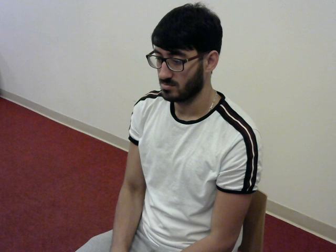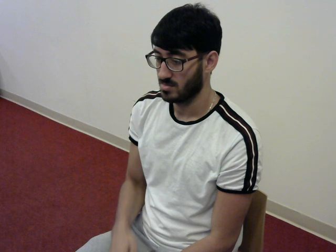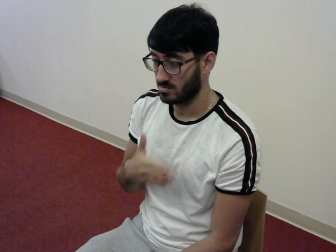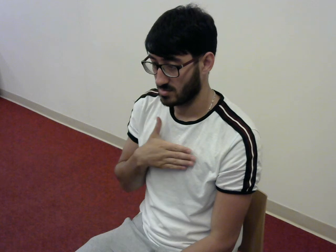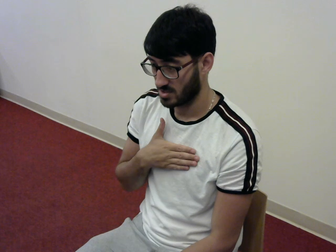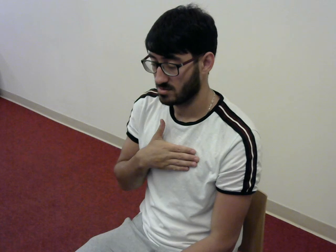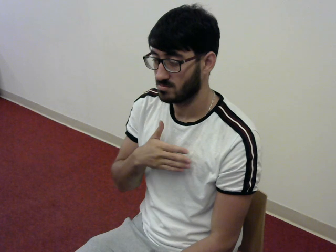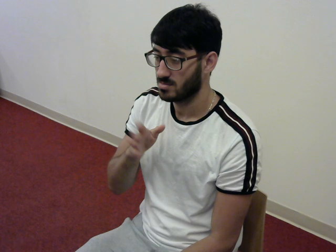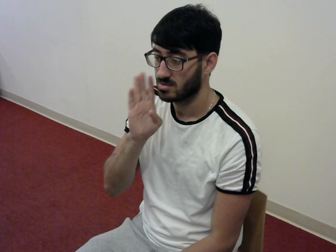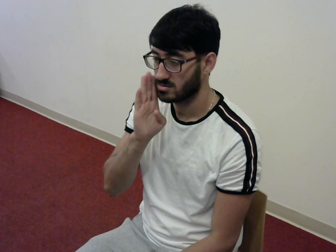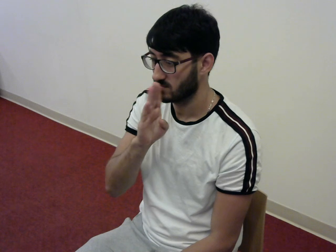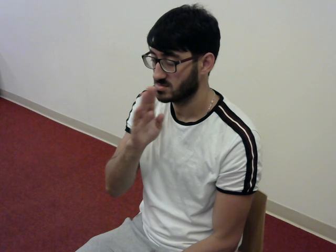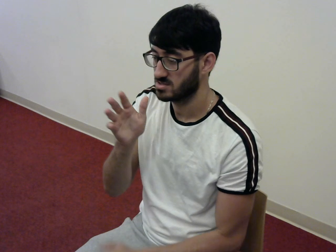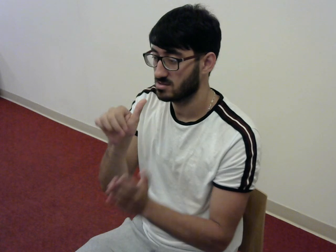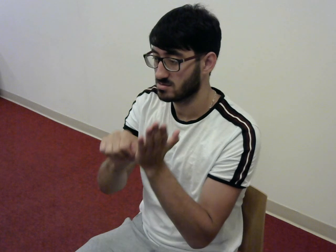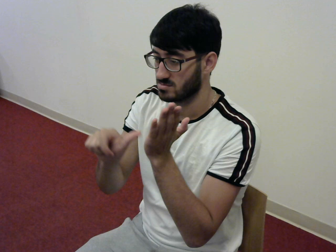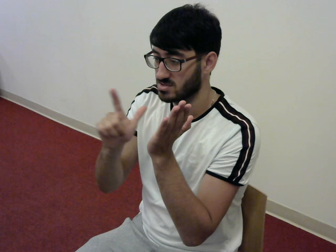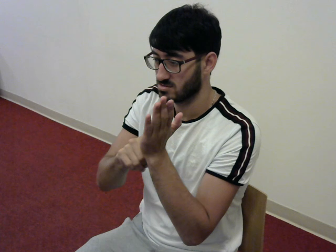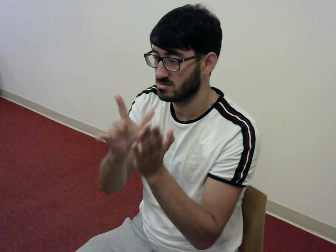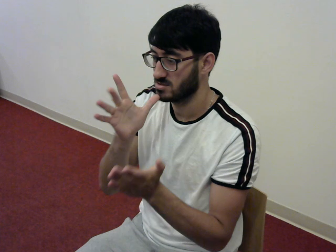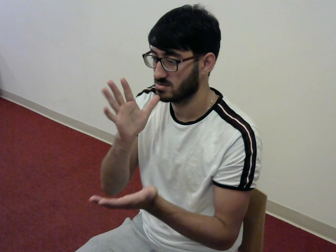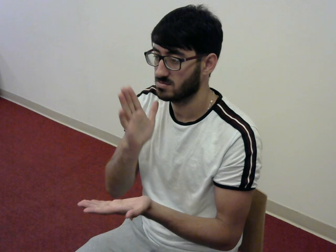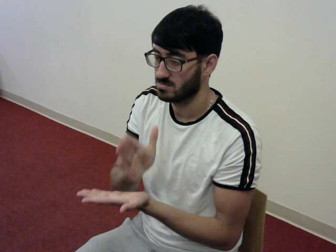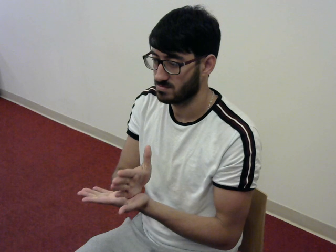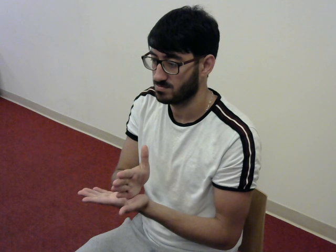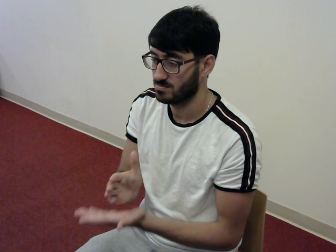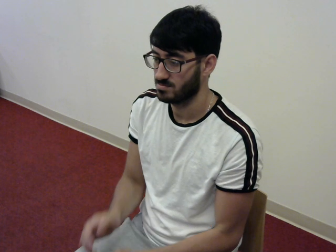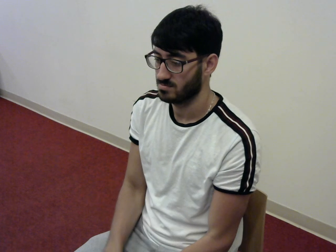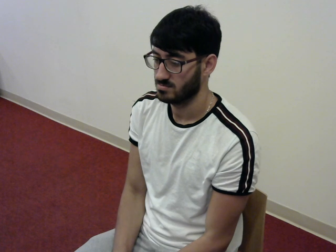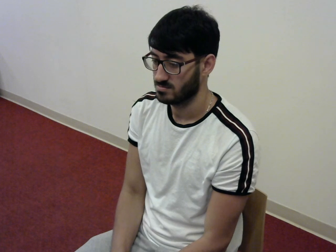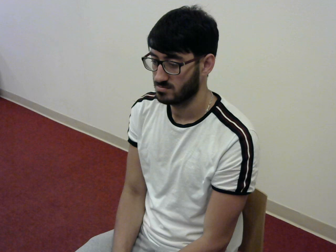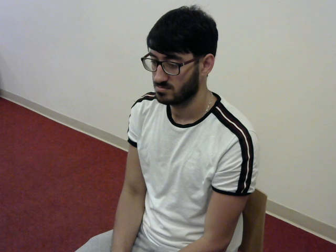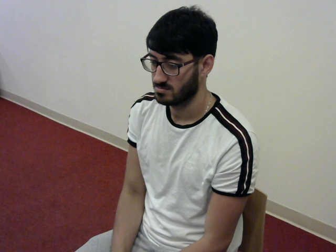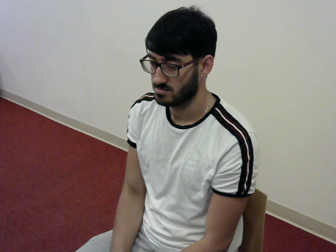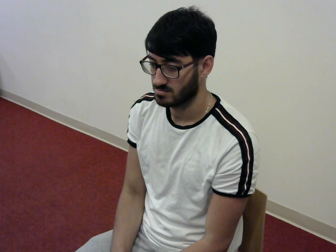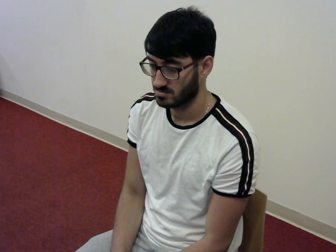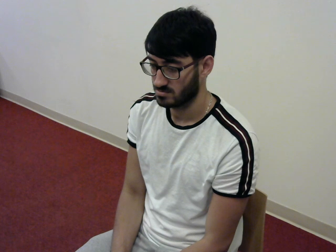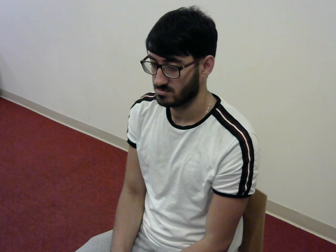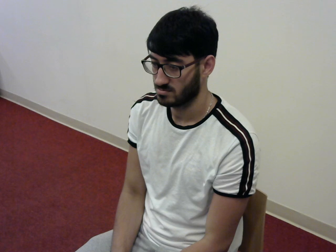Mənim anamın 67 yaşı var